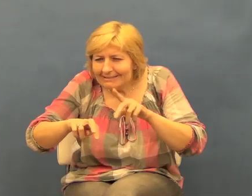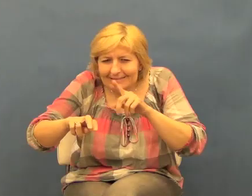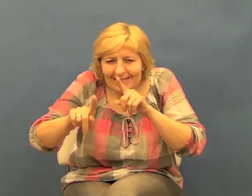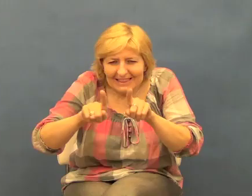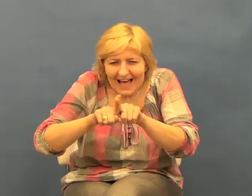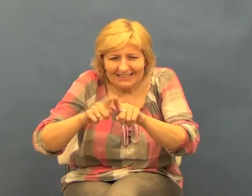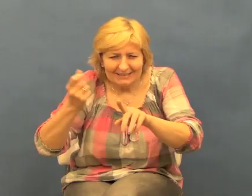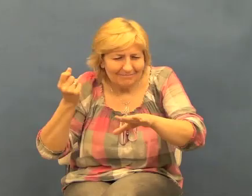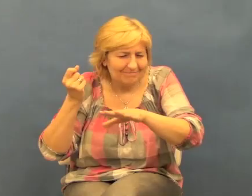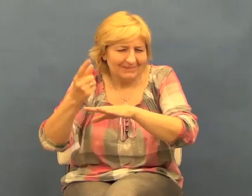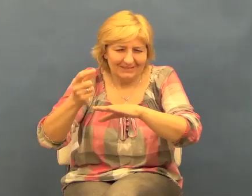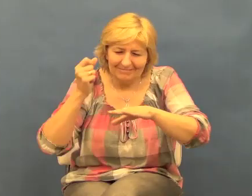Znowu rzuca kamieniami w okno.